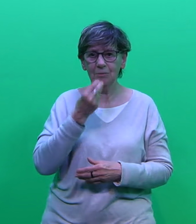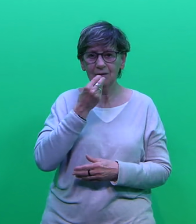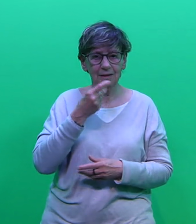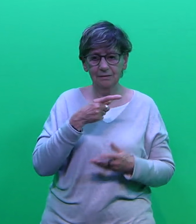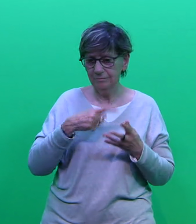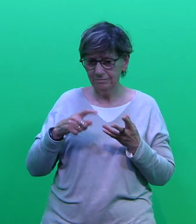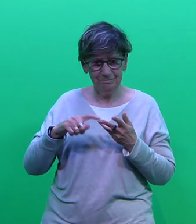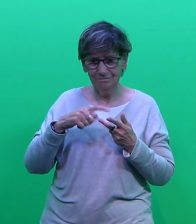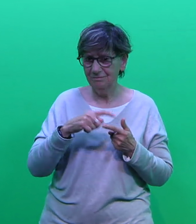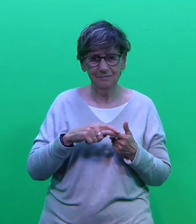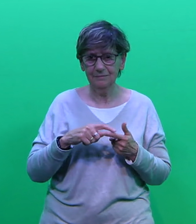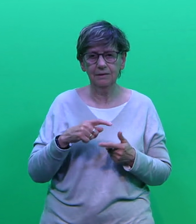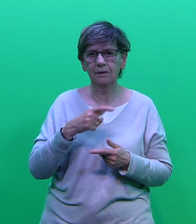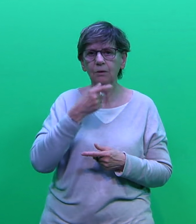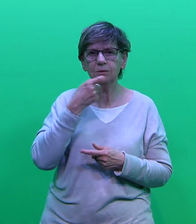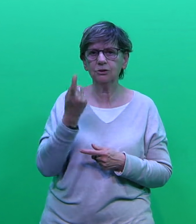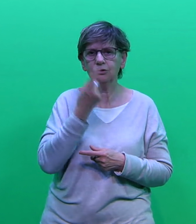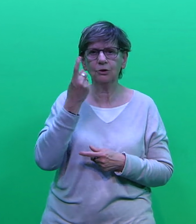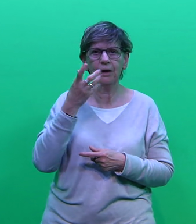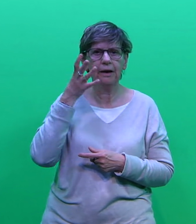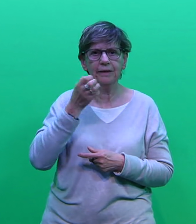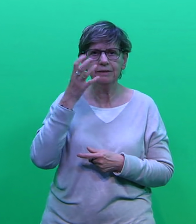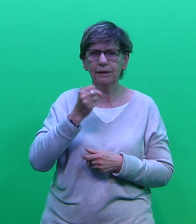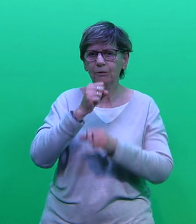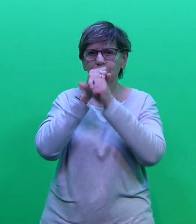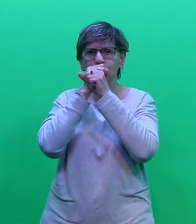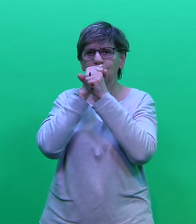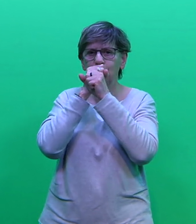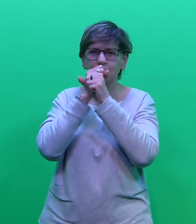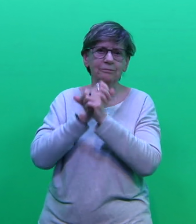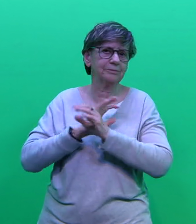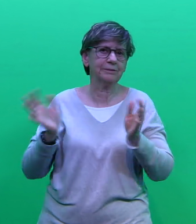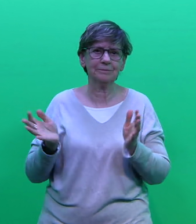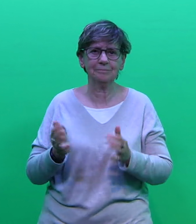De tot el que hi ha per menjar, només li agrada la llet, beure llet i prou.